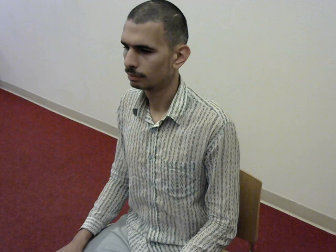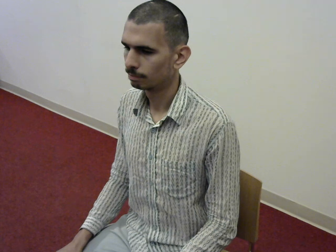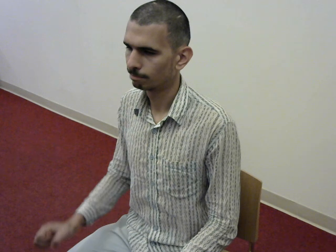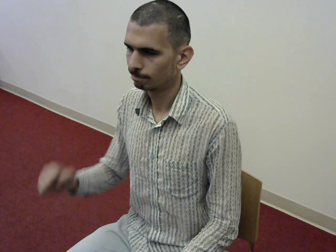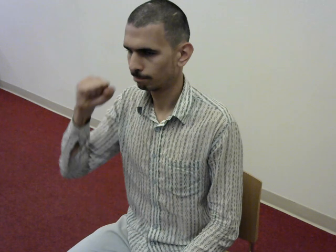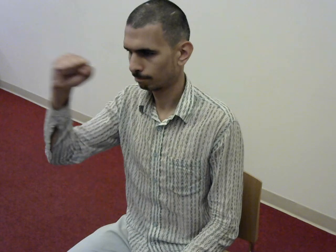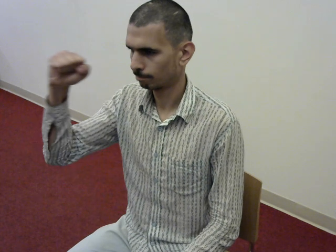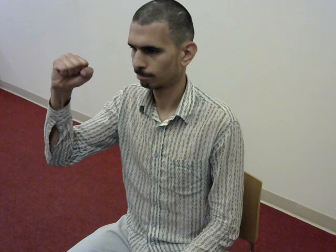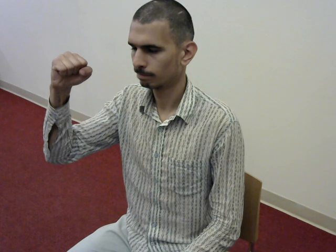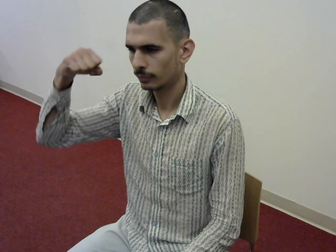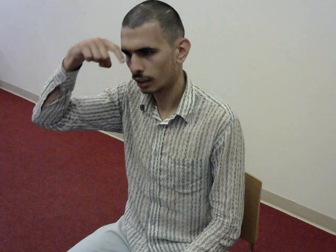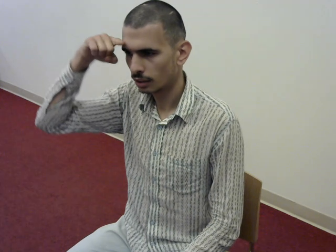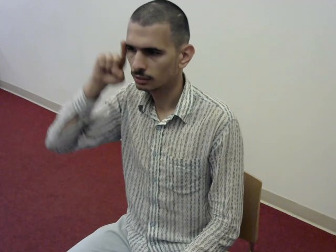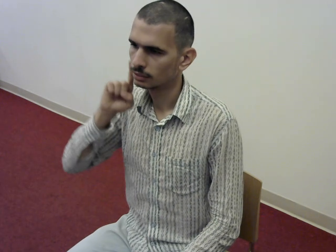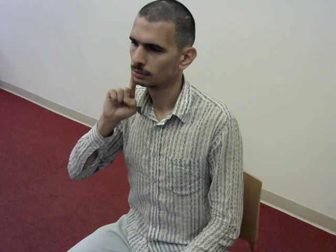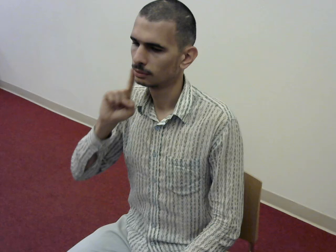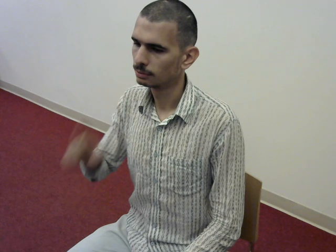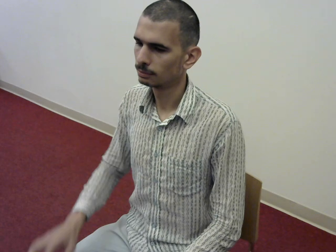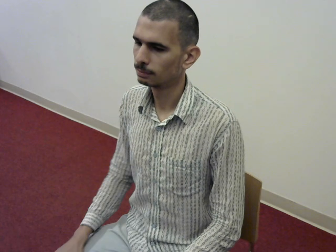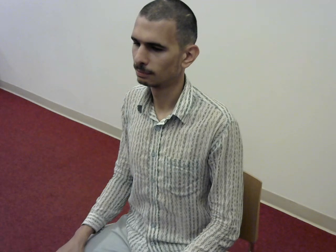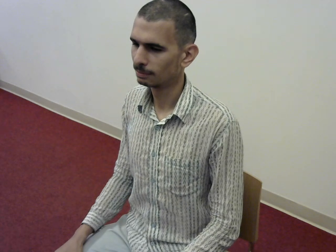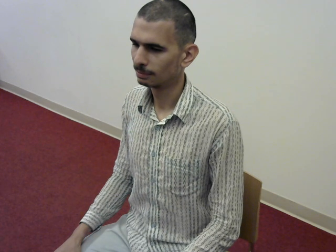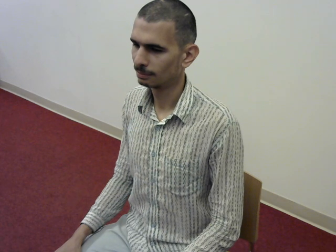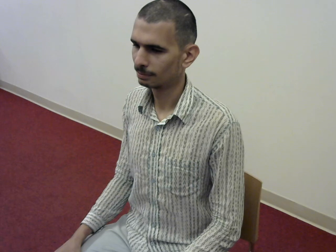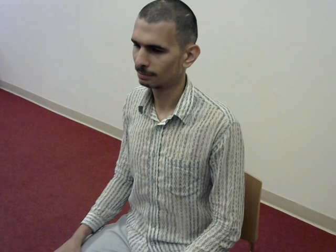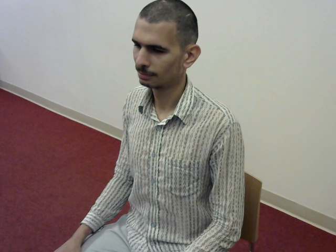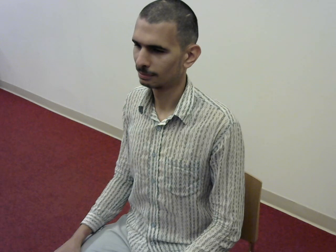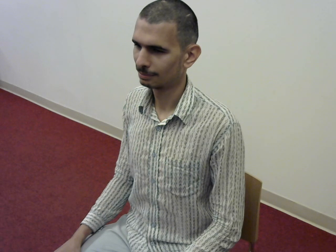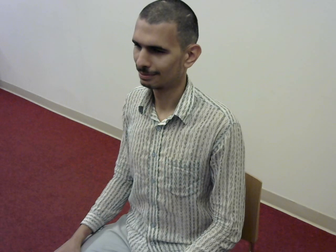Qarabağ Azərbaycandır!